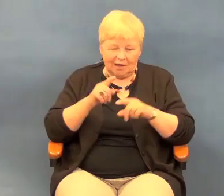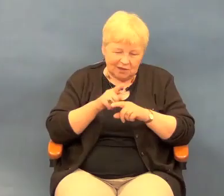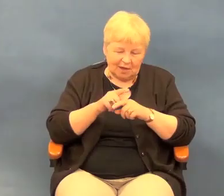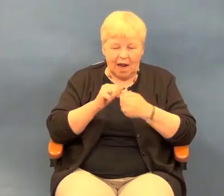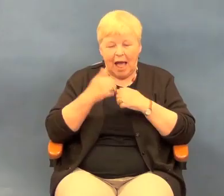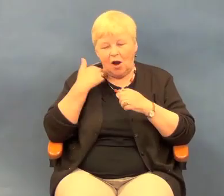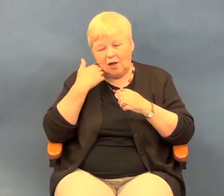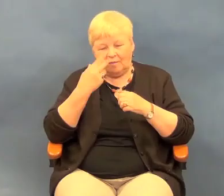Z mlekiem tak samo.